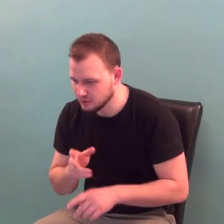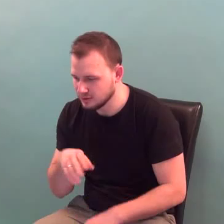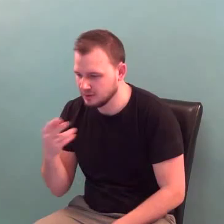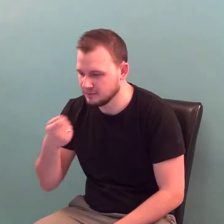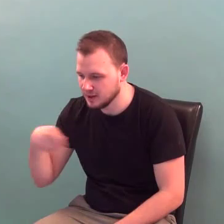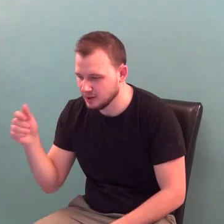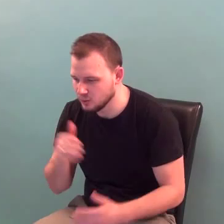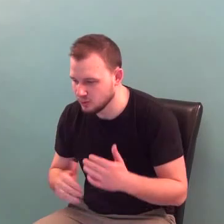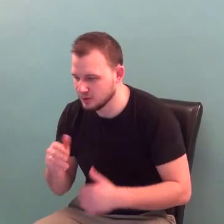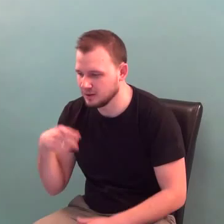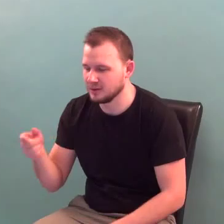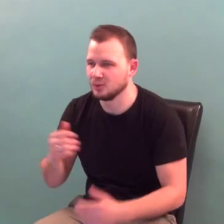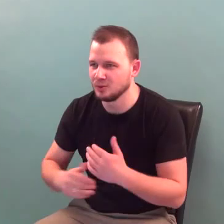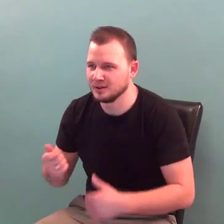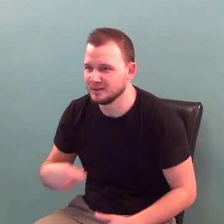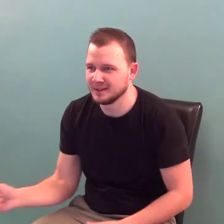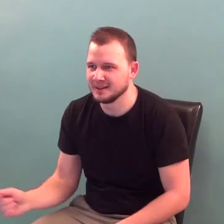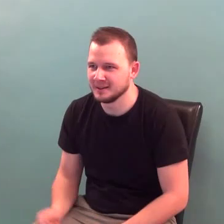Następnie wyjeżdżam w góry.